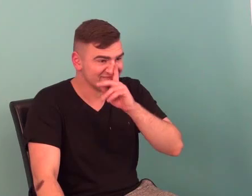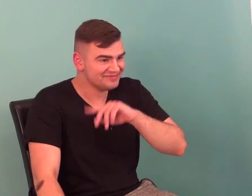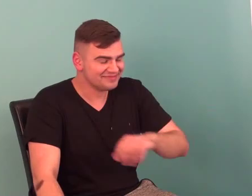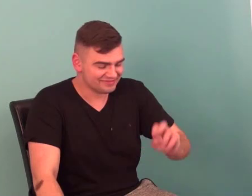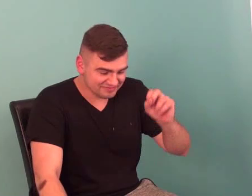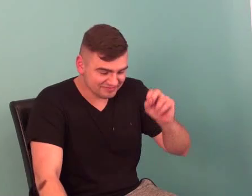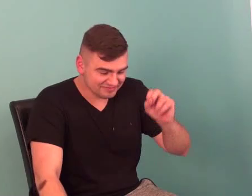Tak.